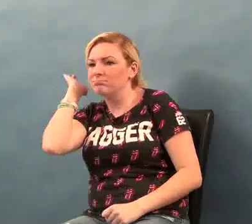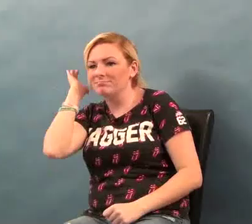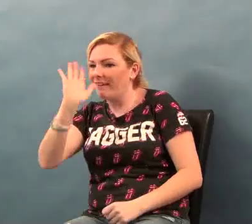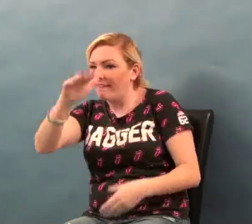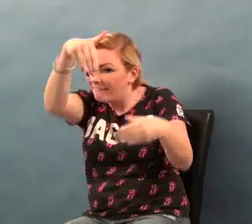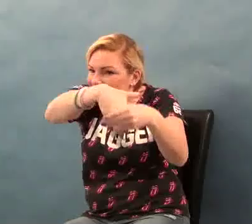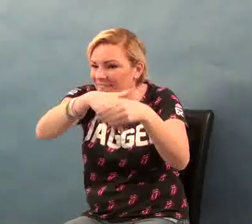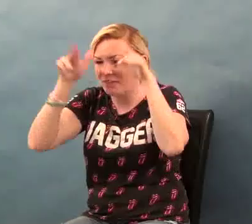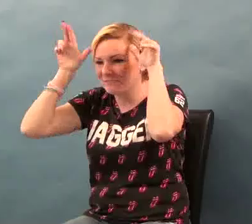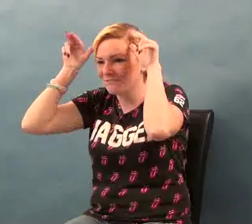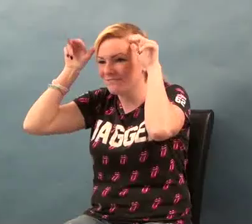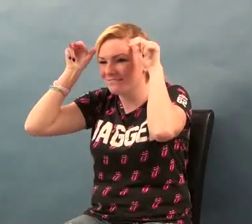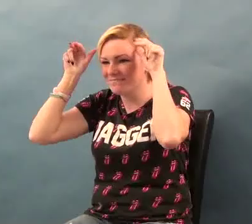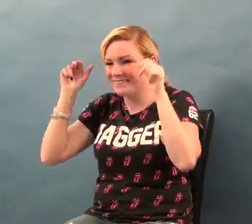A to nie było tak, bo w środku był królik.